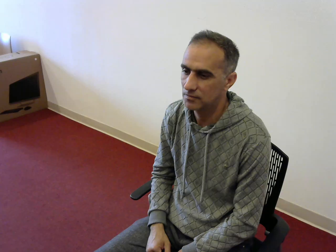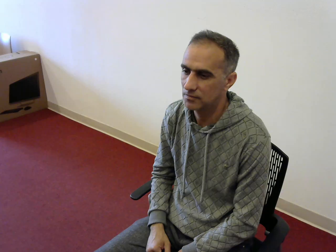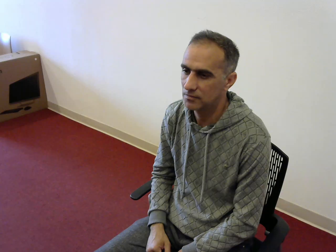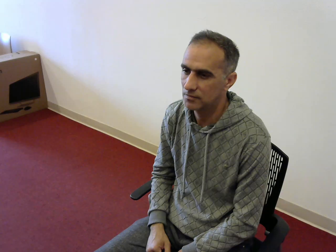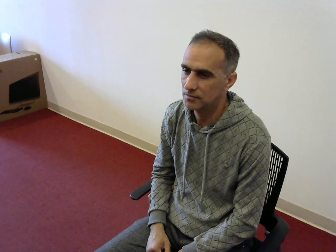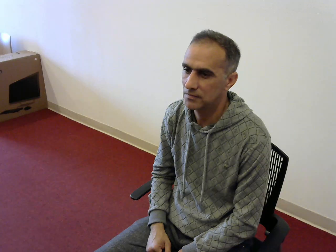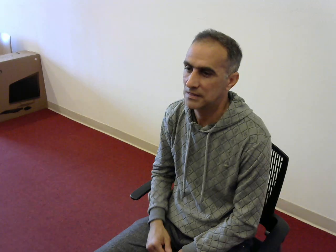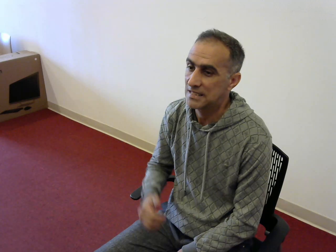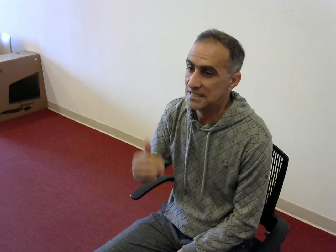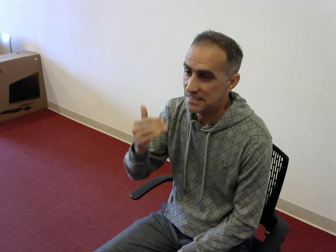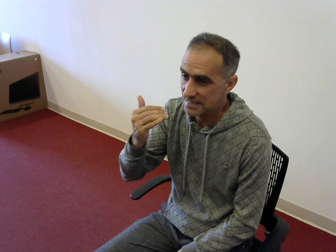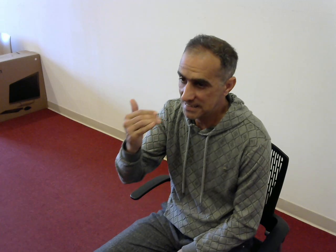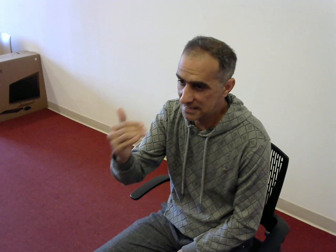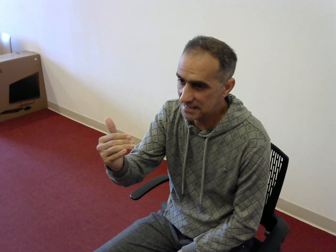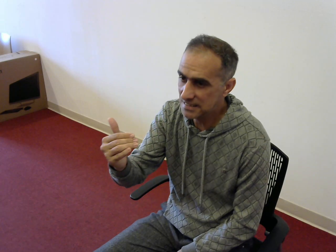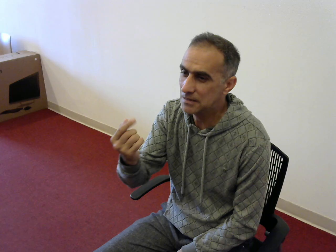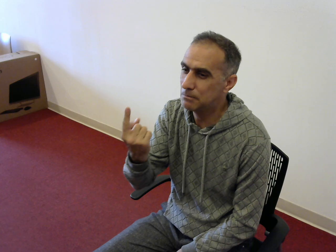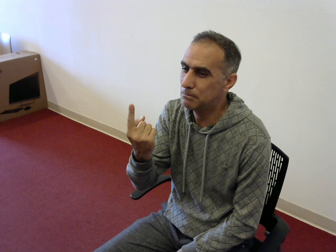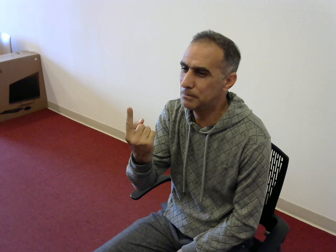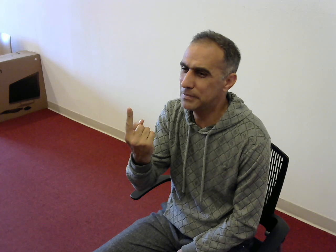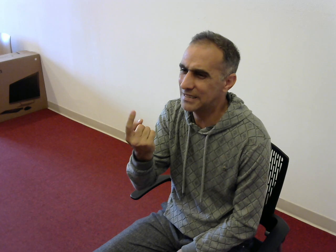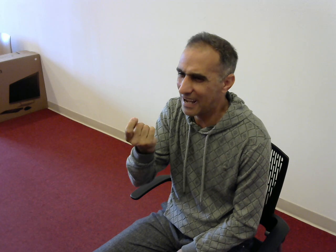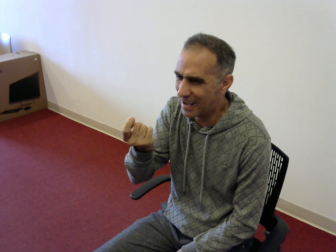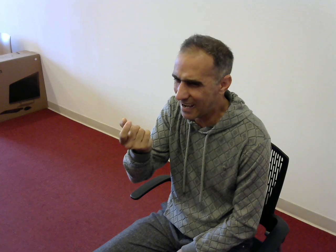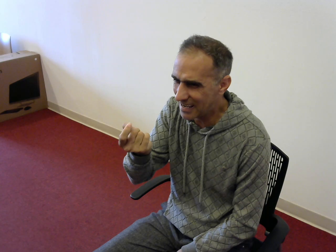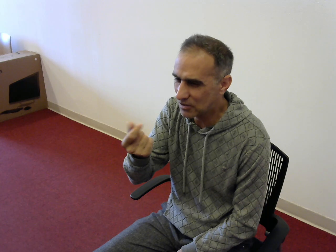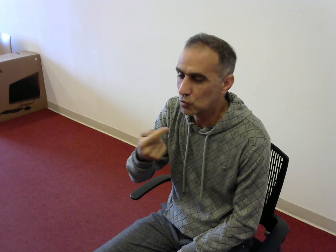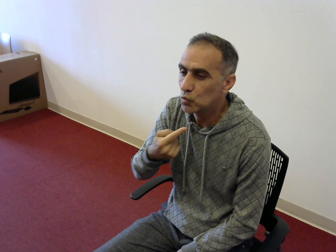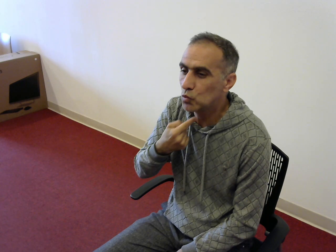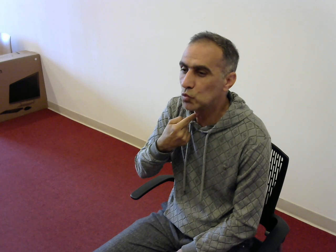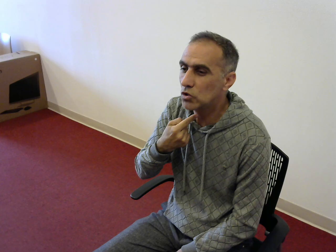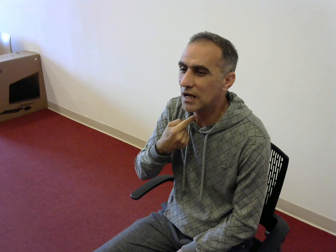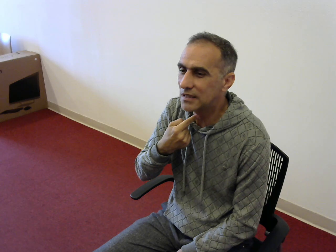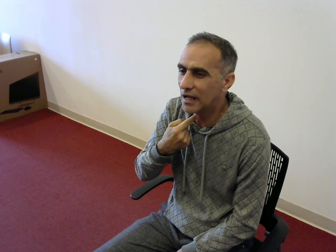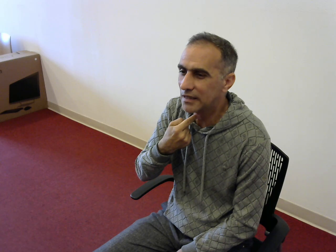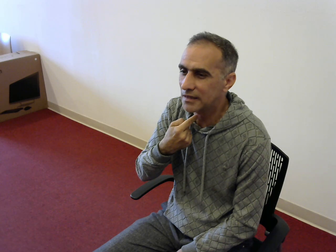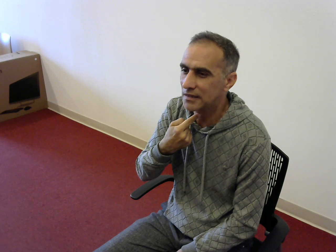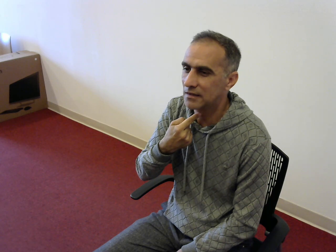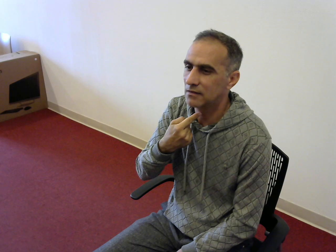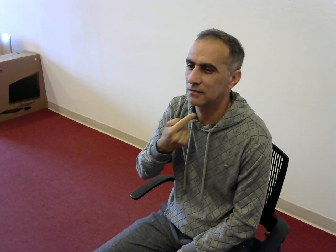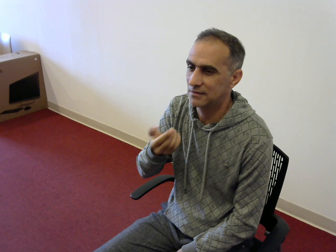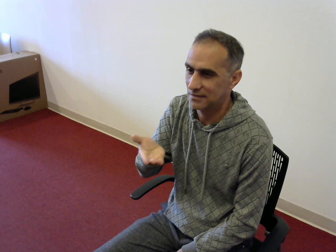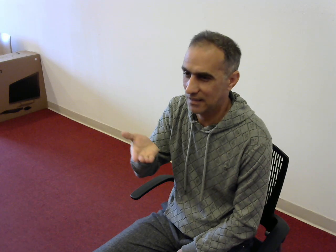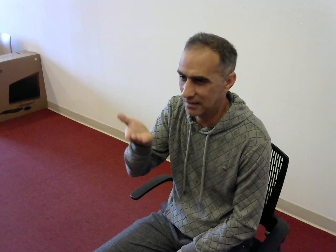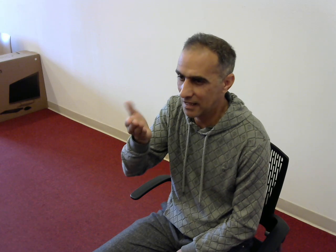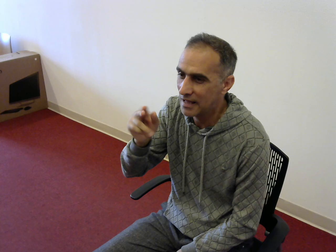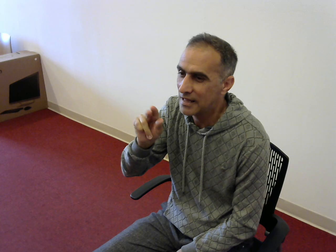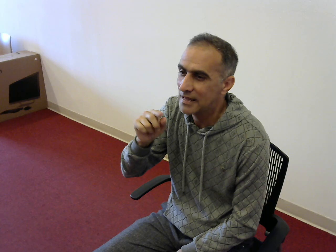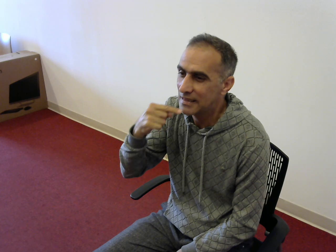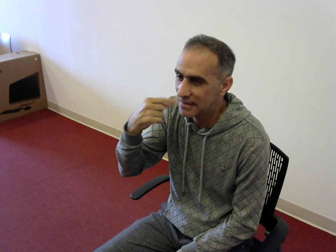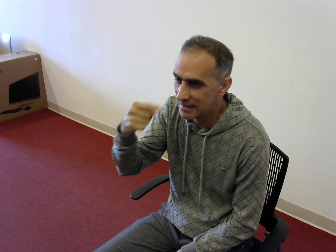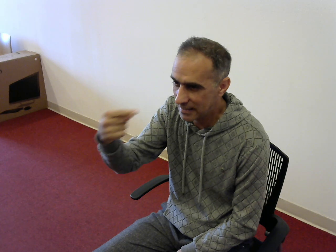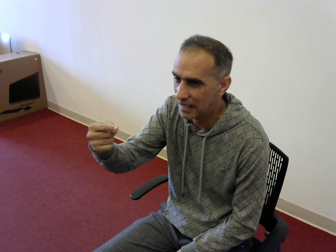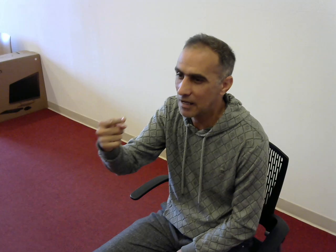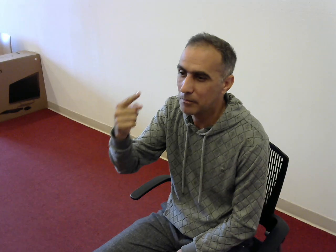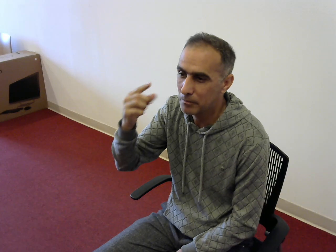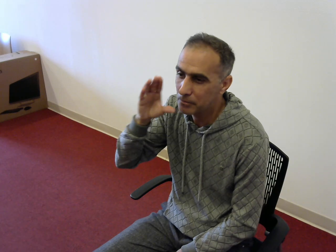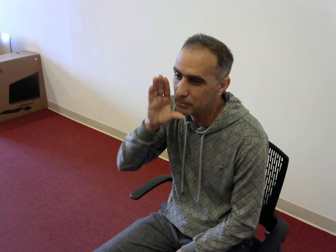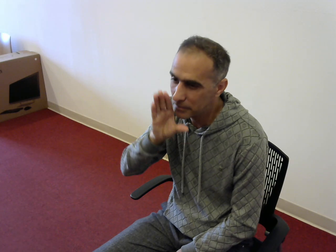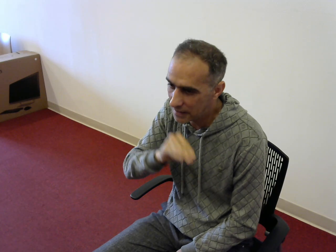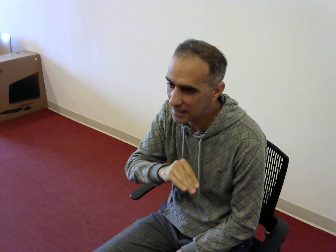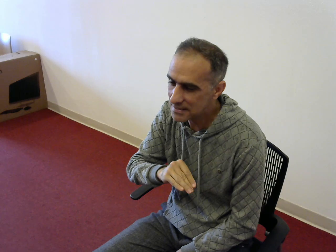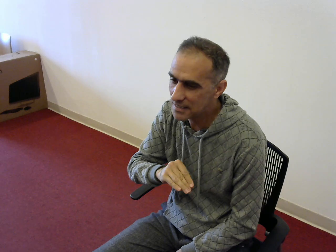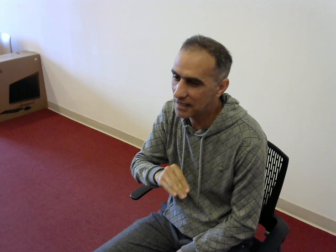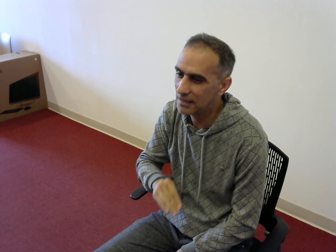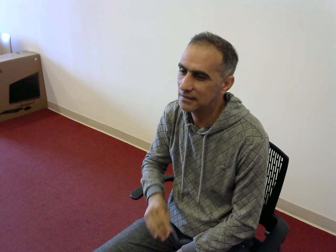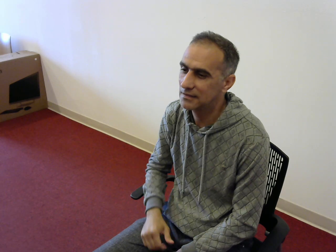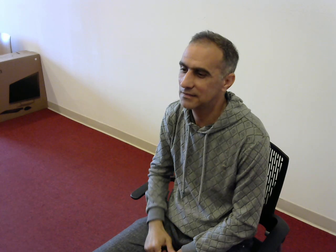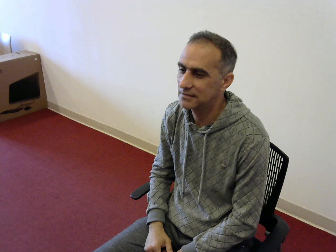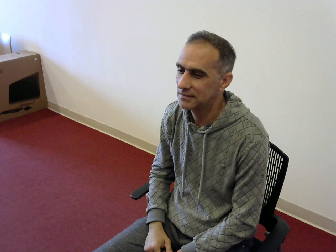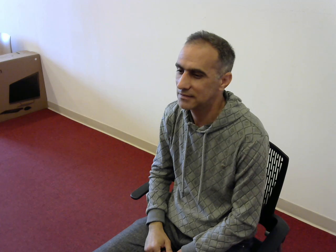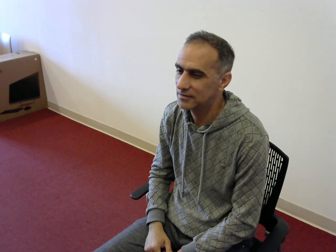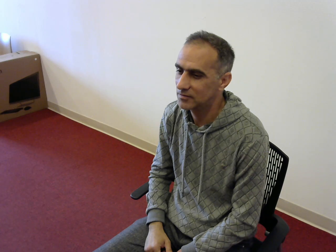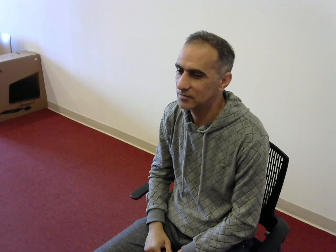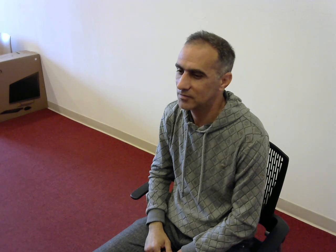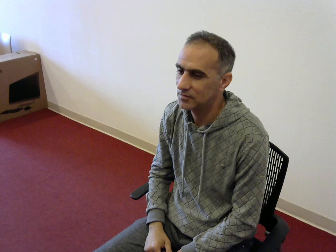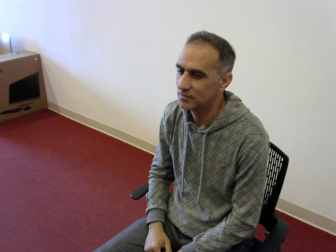Bir az ucadan deyə bilərsinizmi?